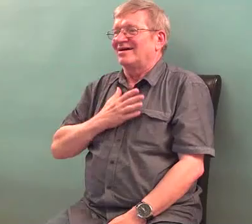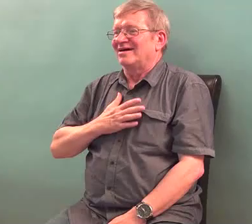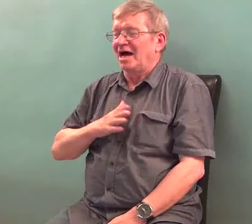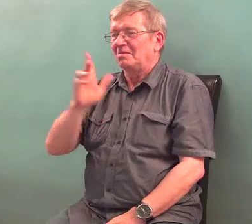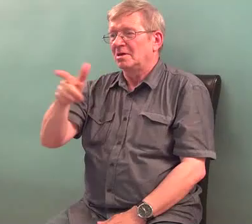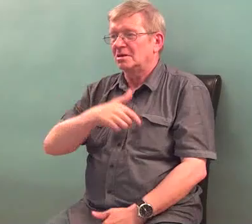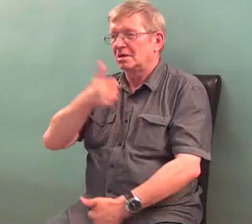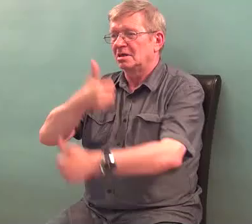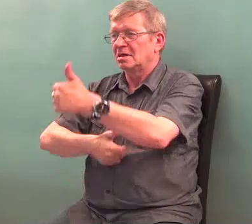Potem będziemy ze sobą konkurować.